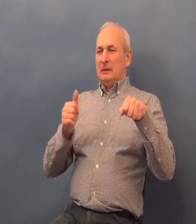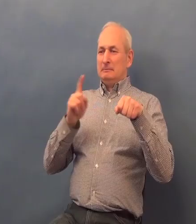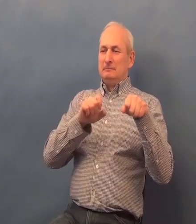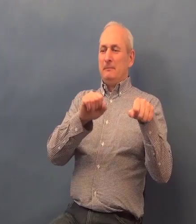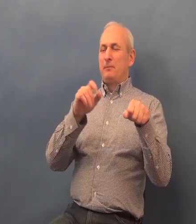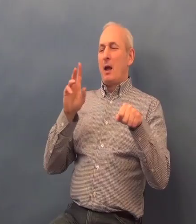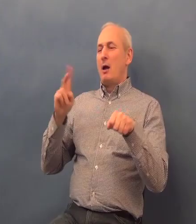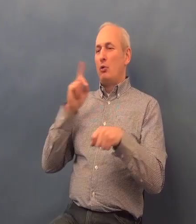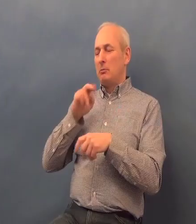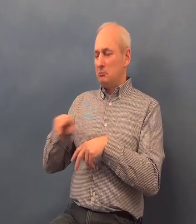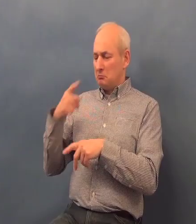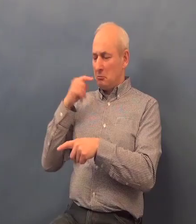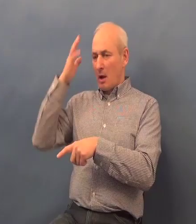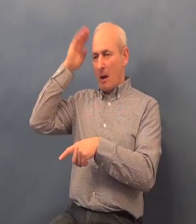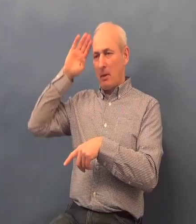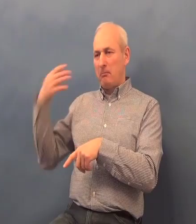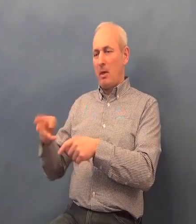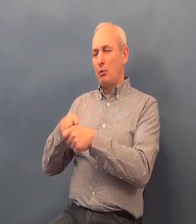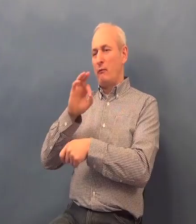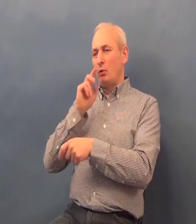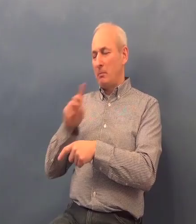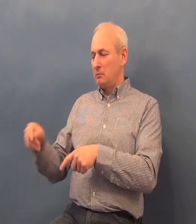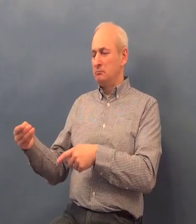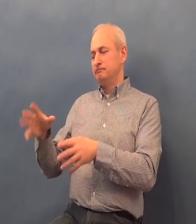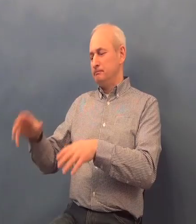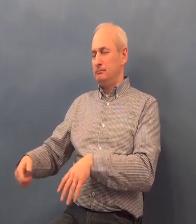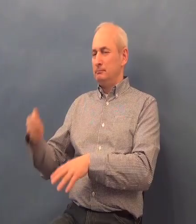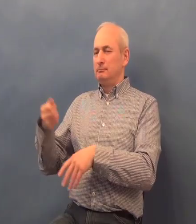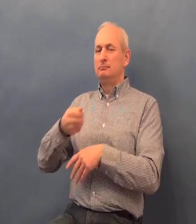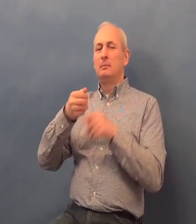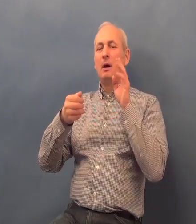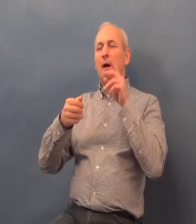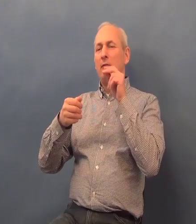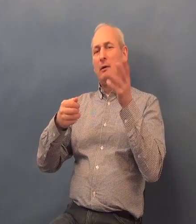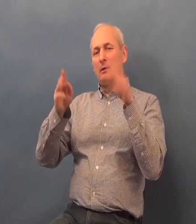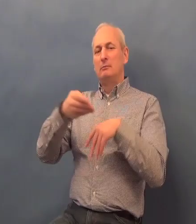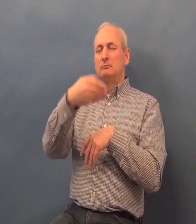A ci trzej chłopcy zauważają leżący na drodze kapelusz, który należy do tego chłopca, więc podnoszą go, wołają chłopca i mówiąc coś do niego, podają mu kapelusz.